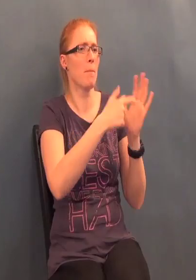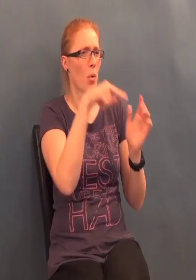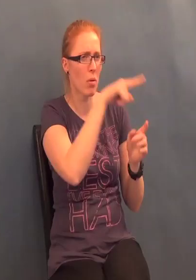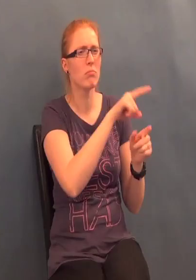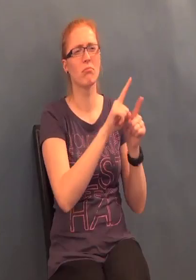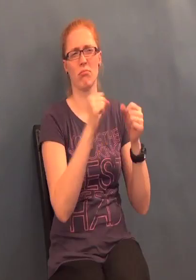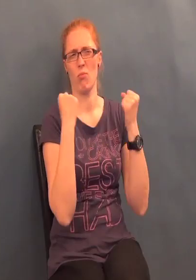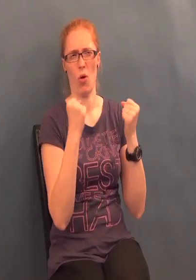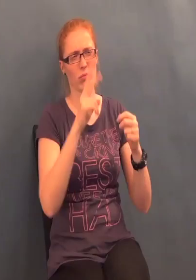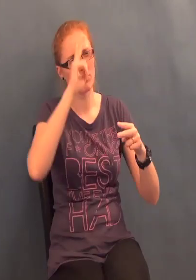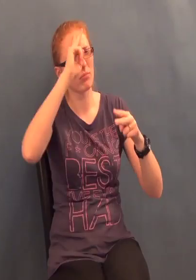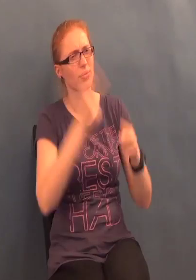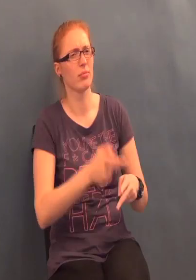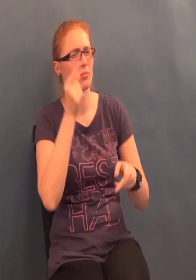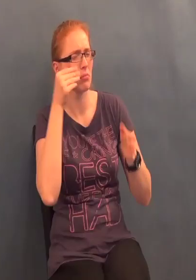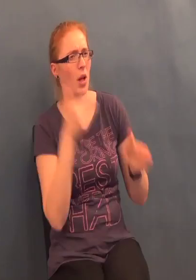Chłopak mocno śpi, śpi jak zabity.